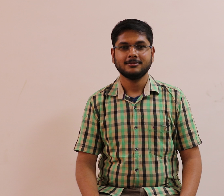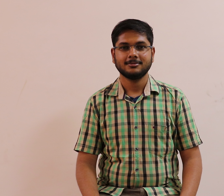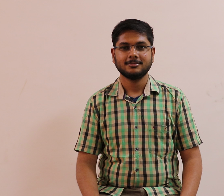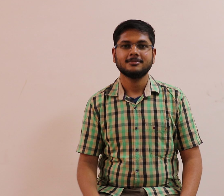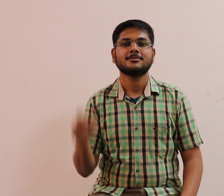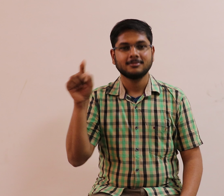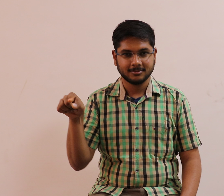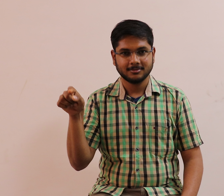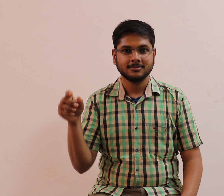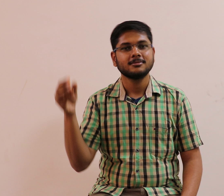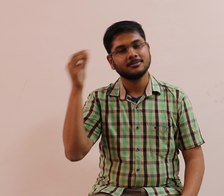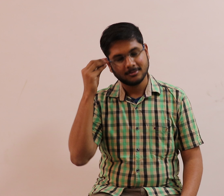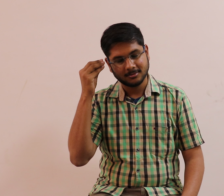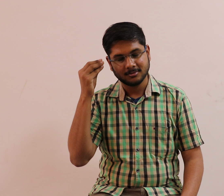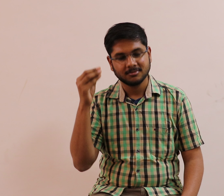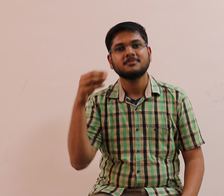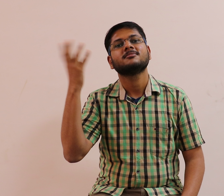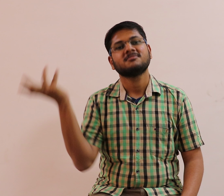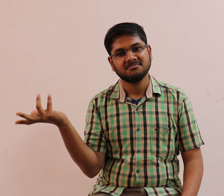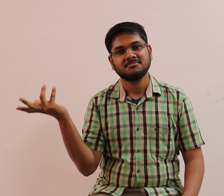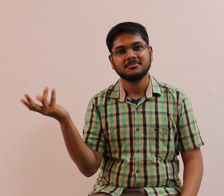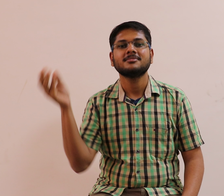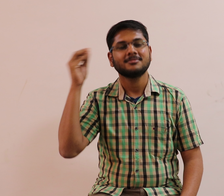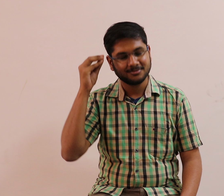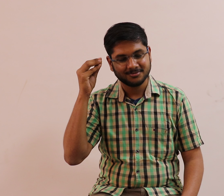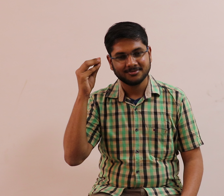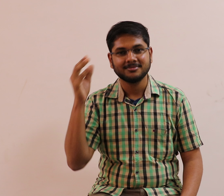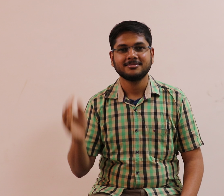i somehow got to know about it